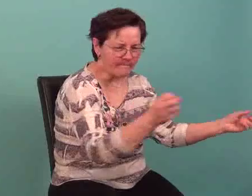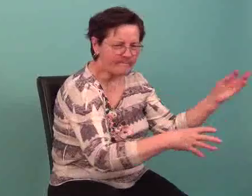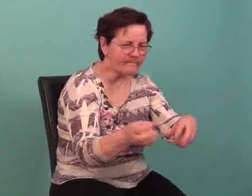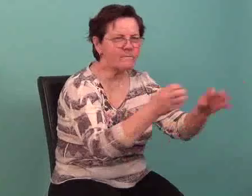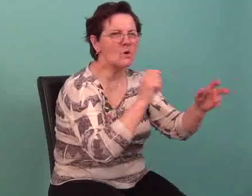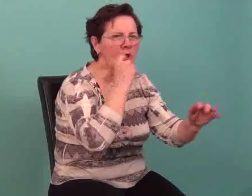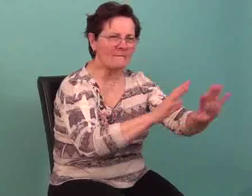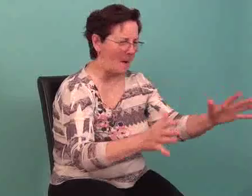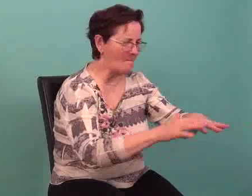Kosz był pełen gruszek.